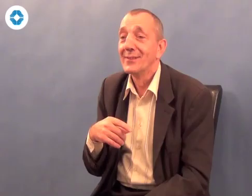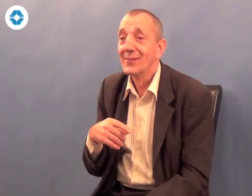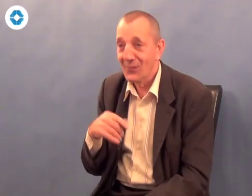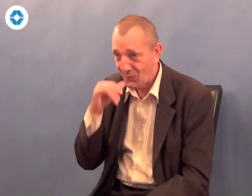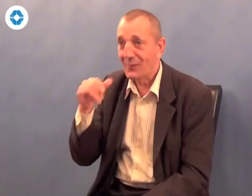Nie można.